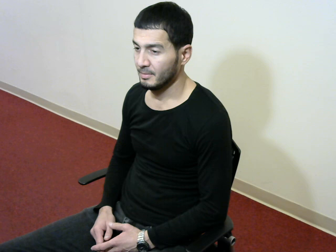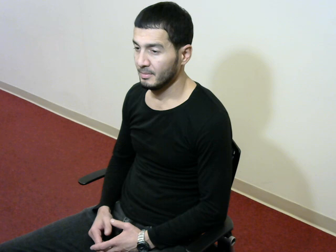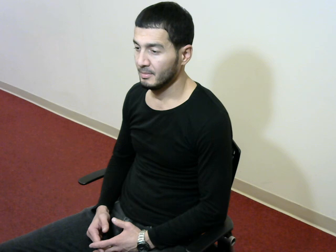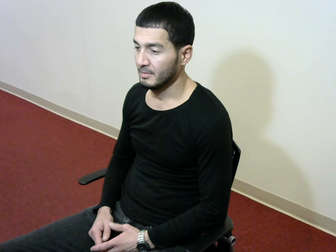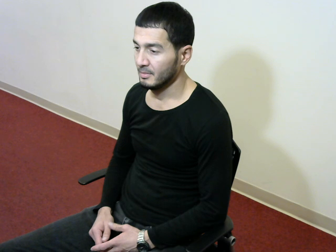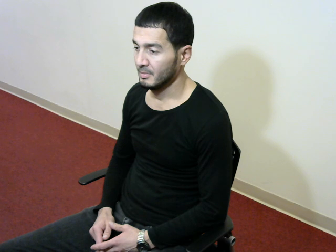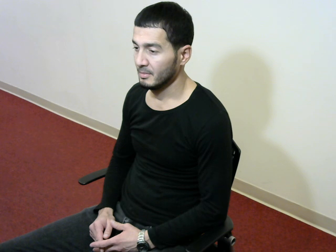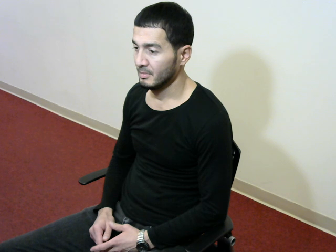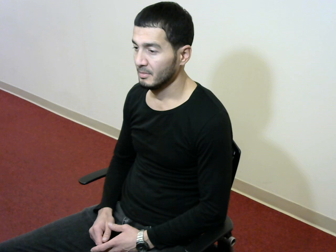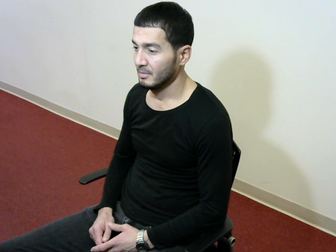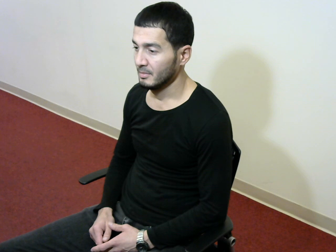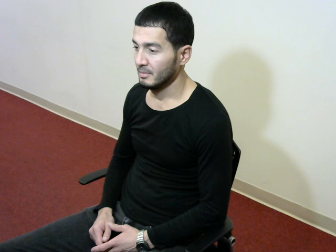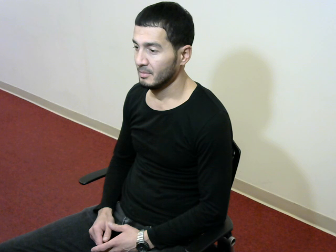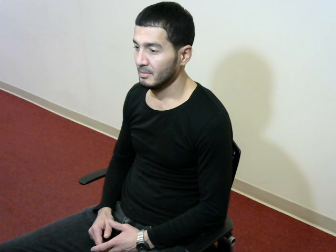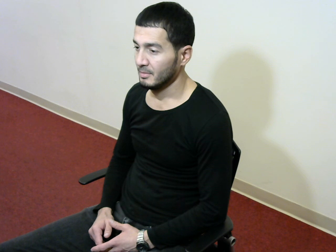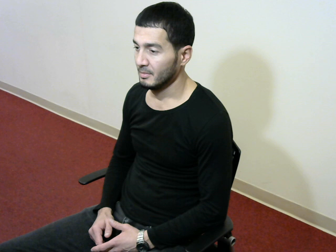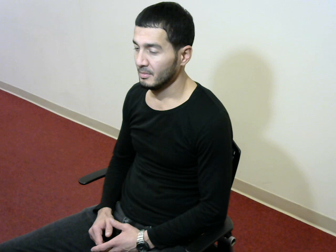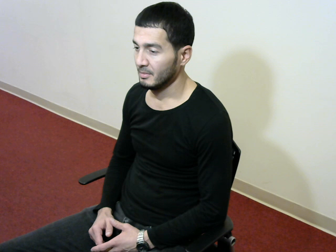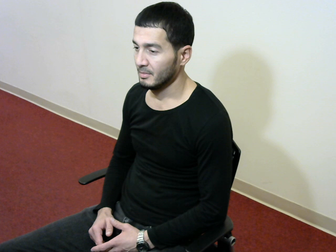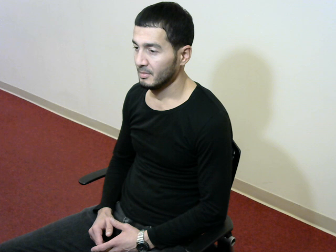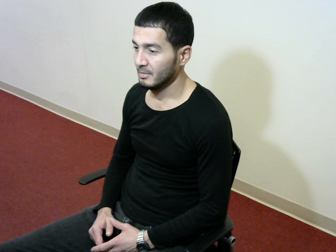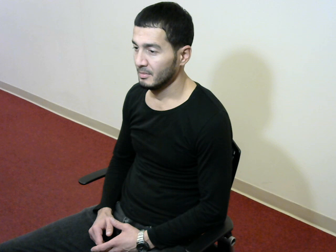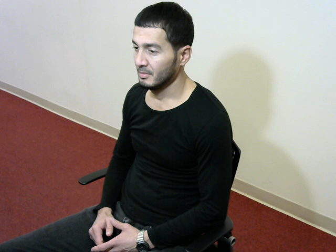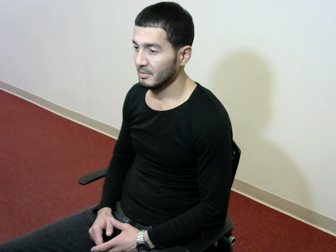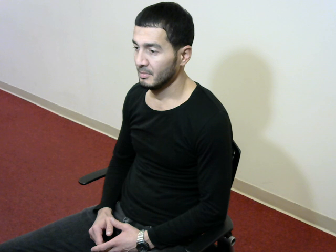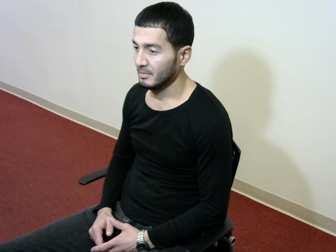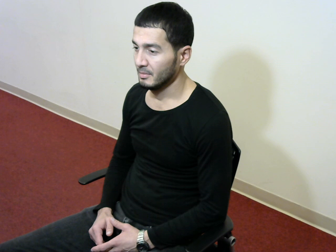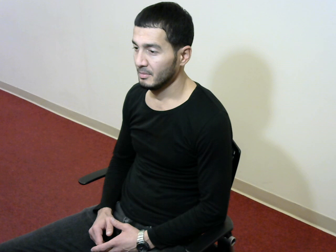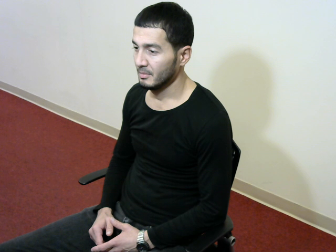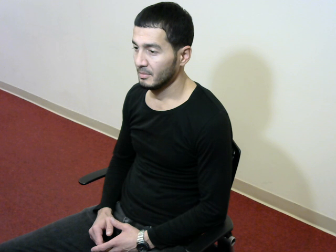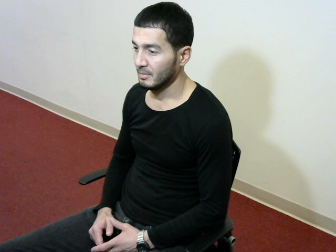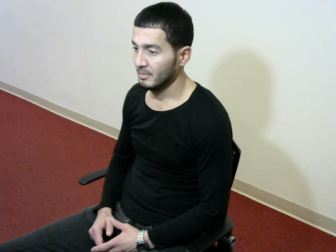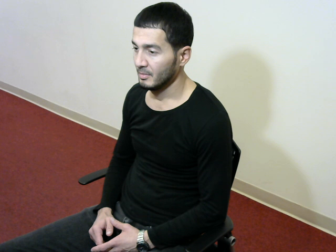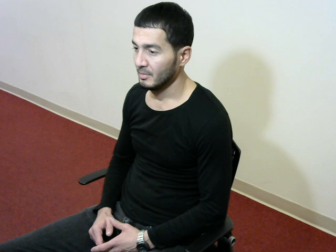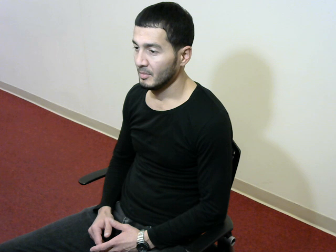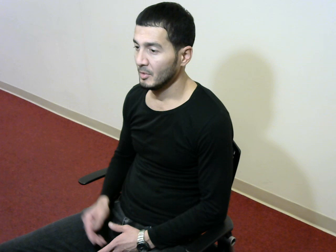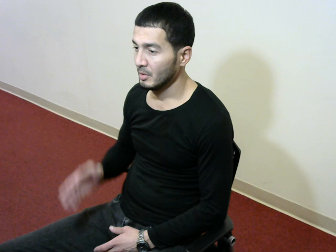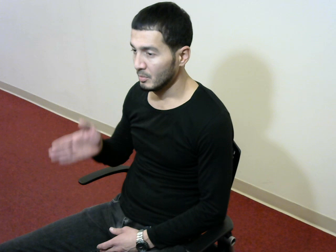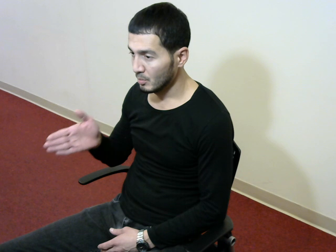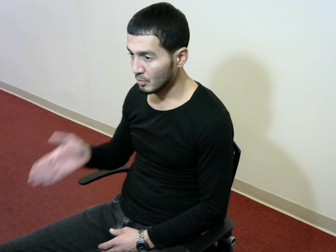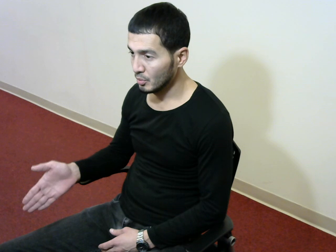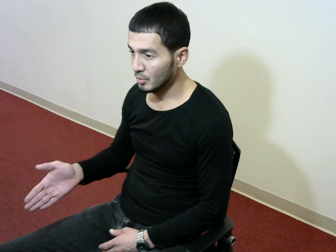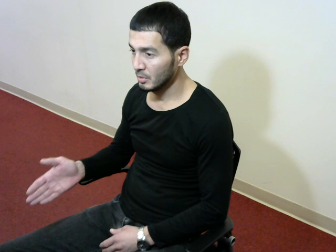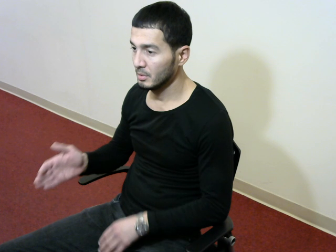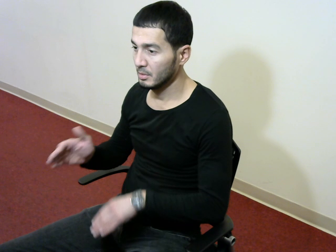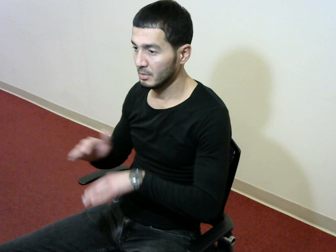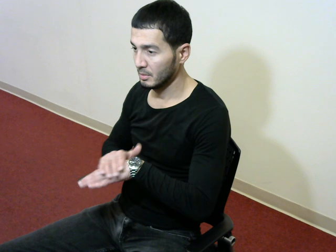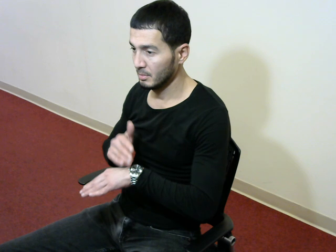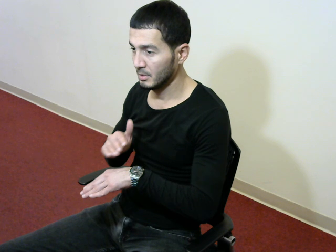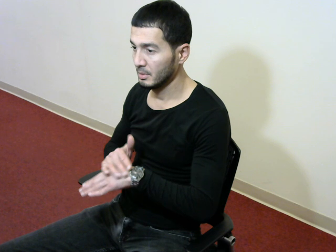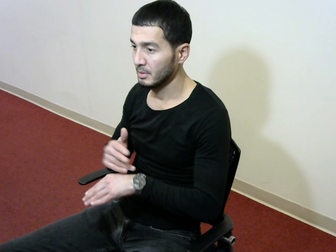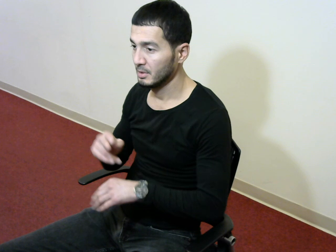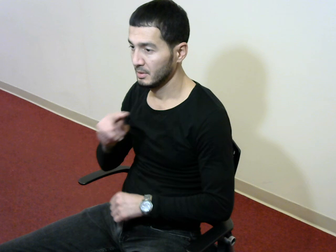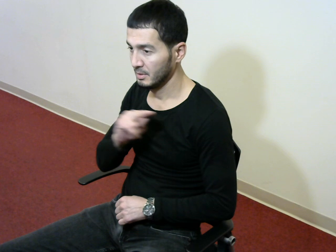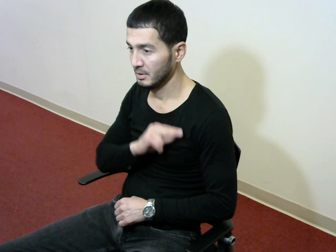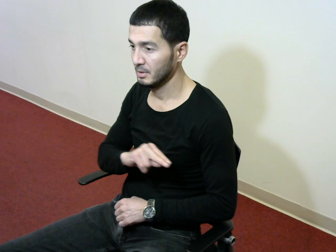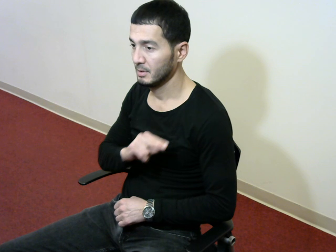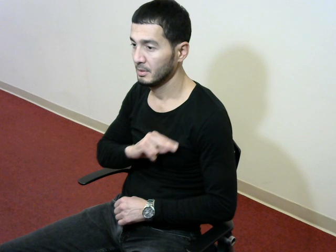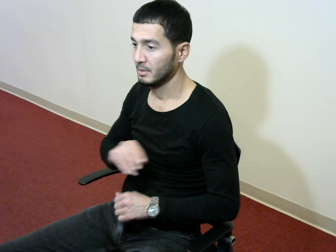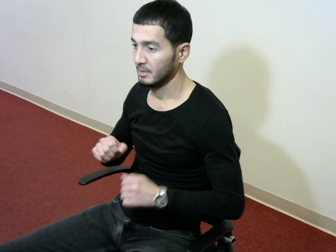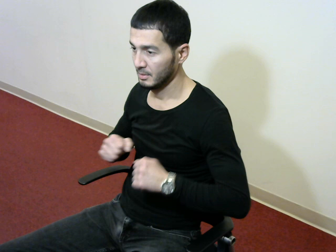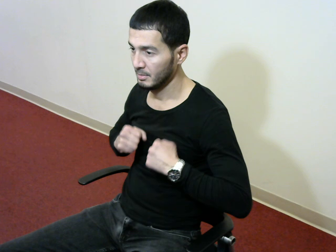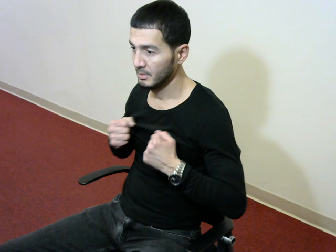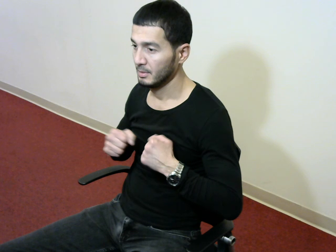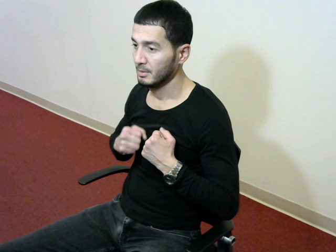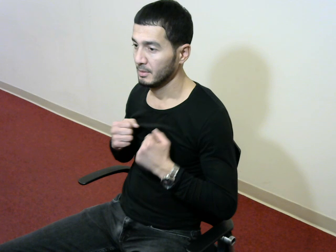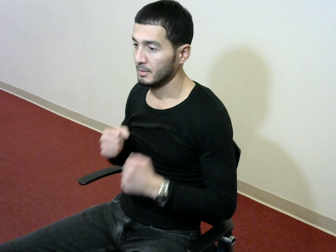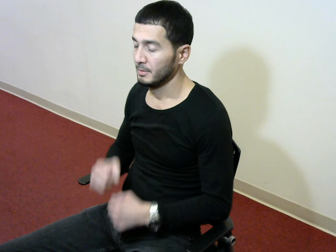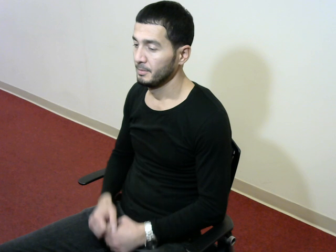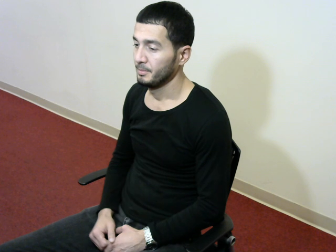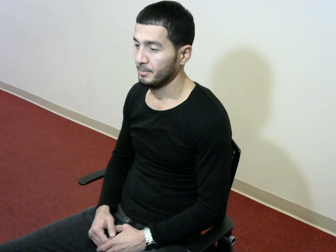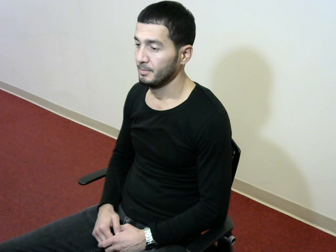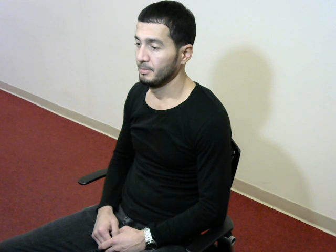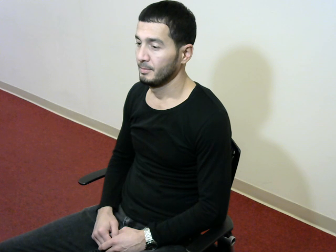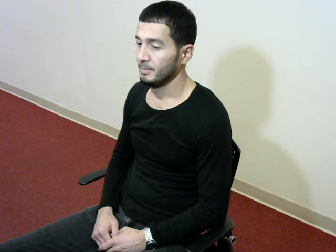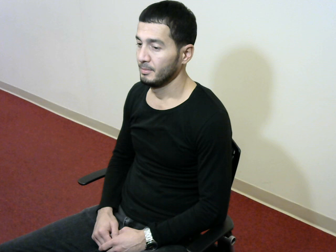Orda professional həkimlər çalışır